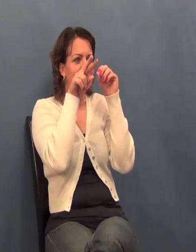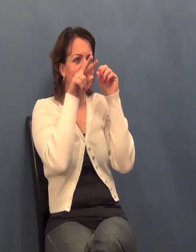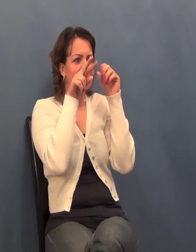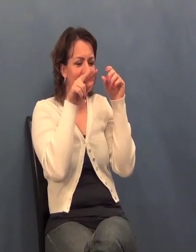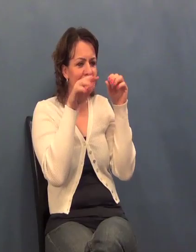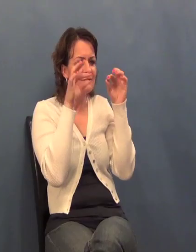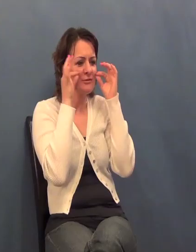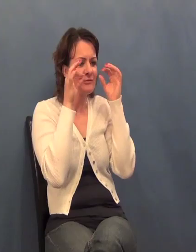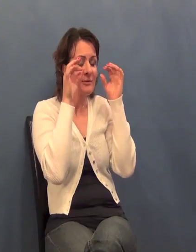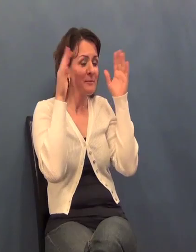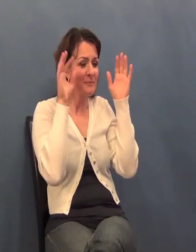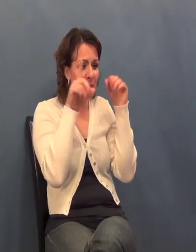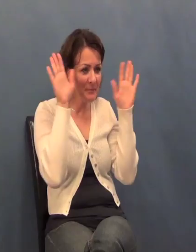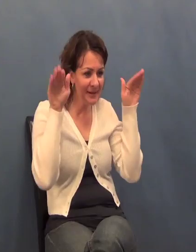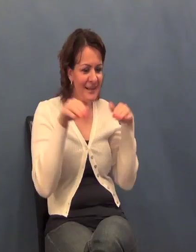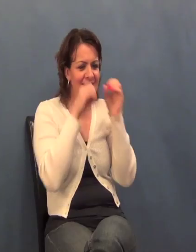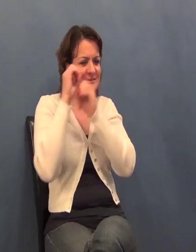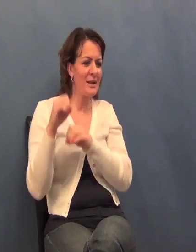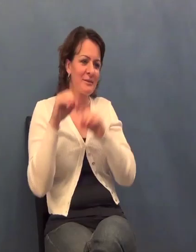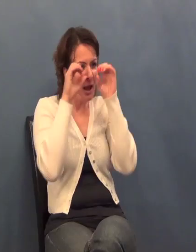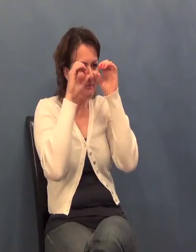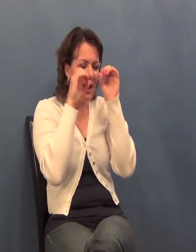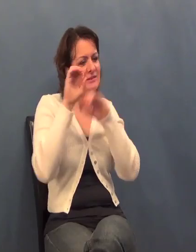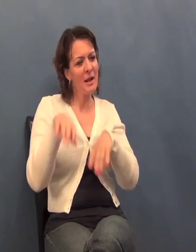Kot, nie, ptaszek odkłada lornetkę, mówi coś i odkłada lornetkę.